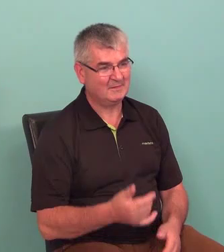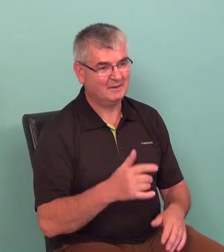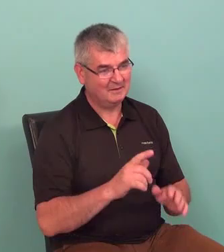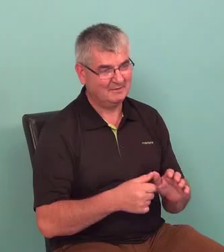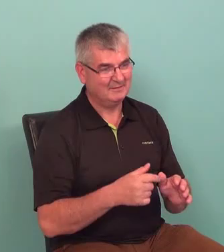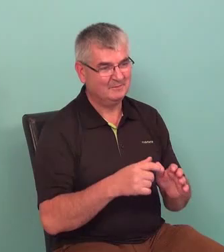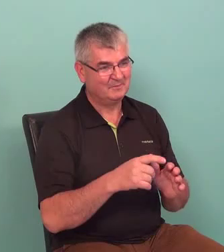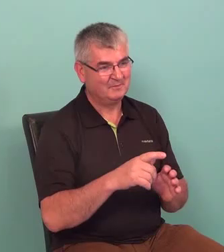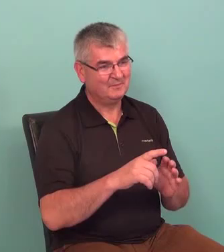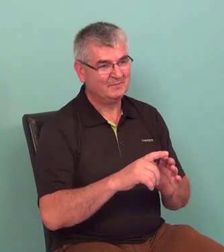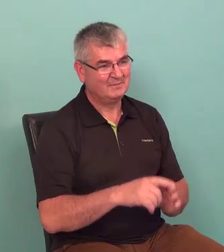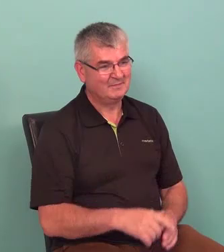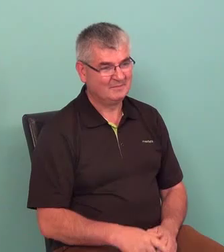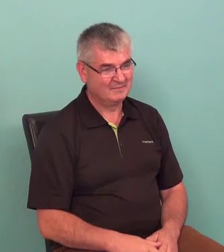Ale...